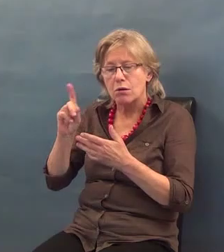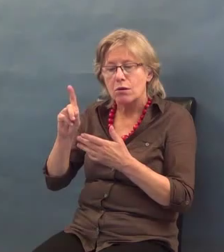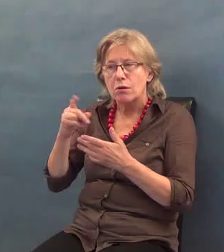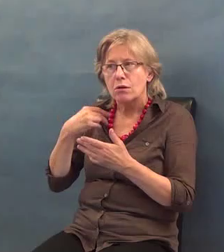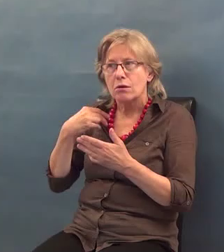Poczekaj.